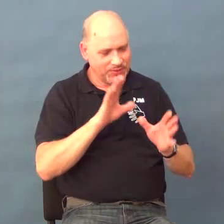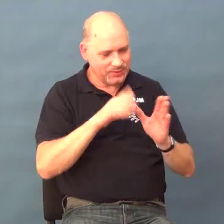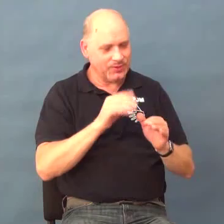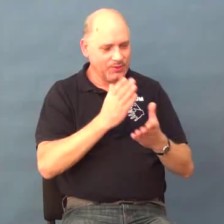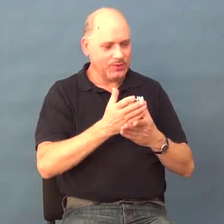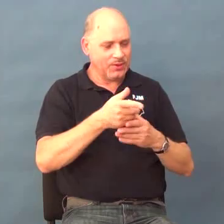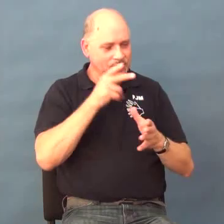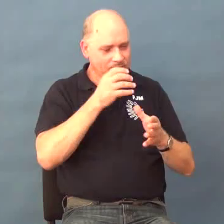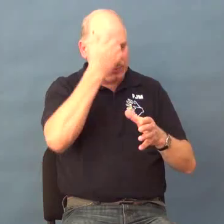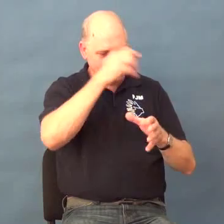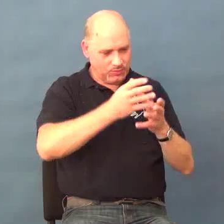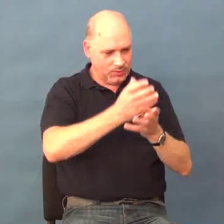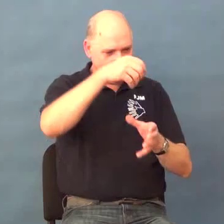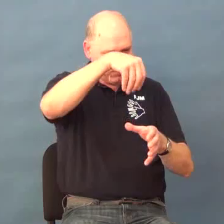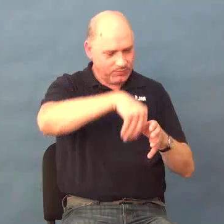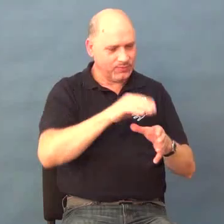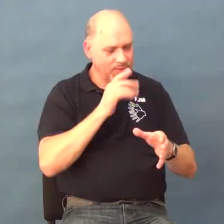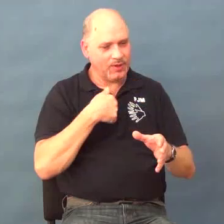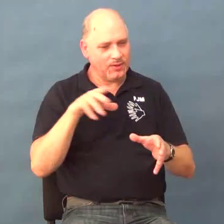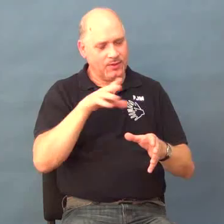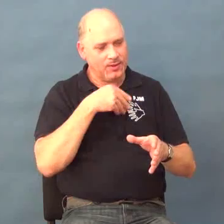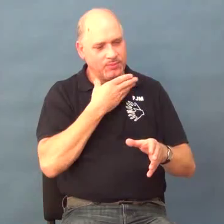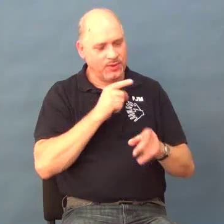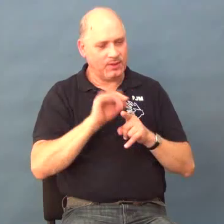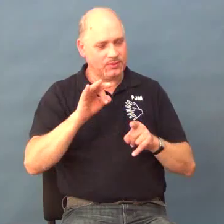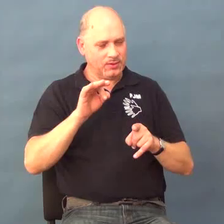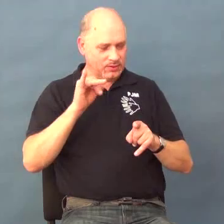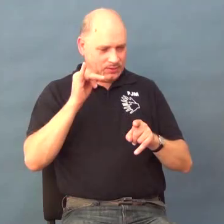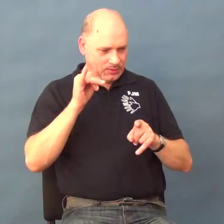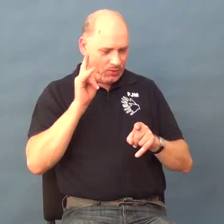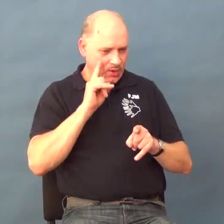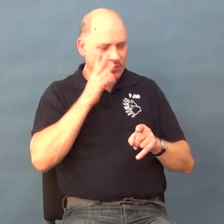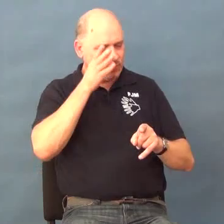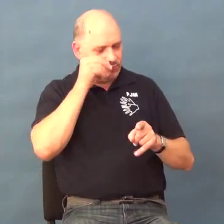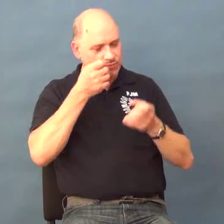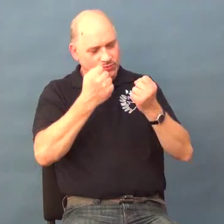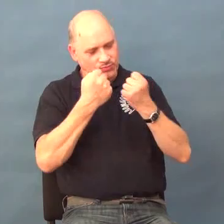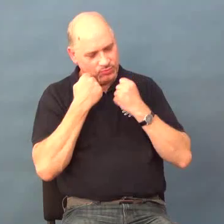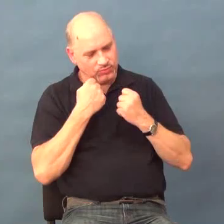Już zostawiają żabę w słoju i chłopiec z psem kładą się spać.